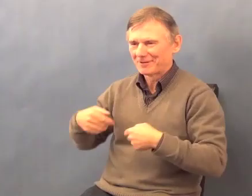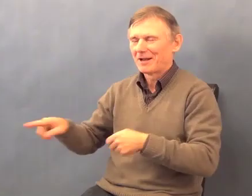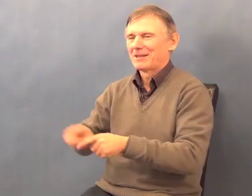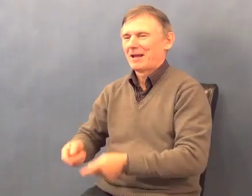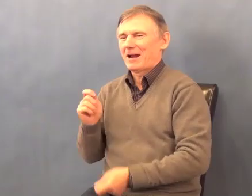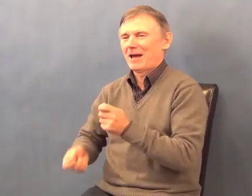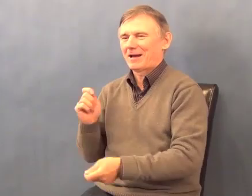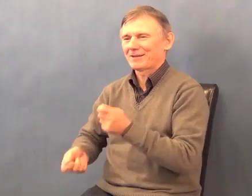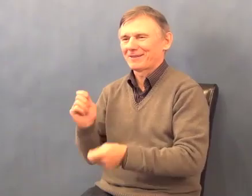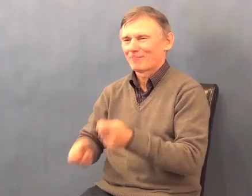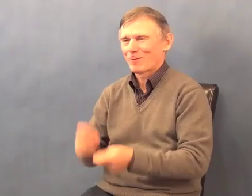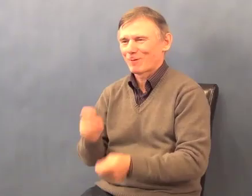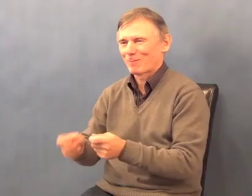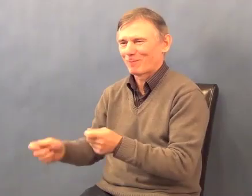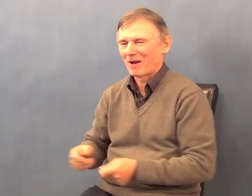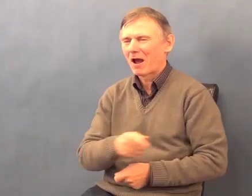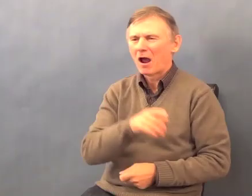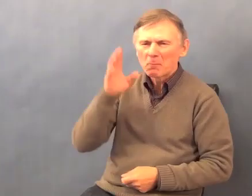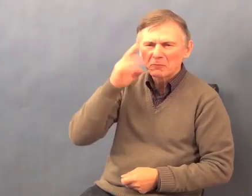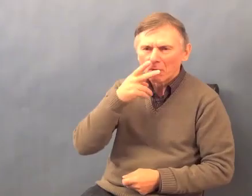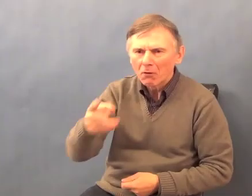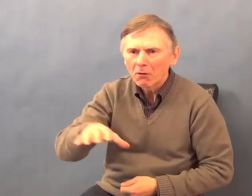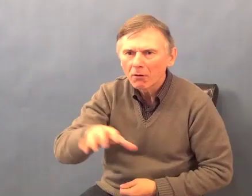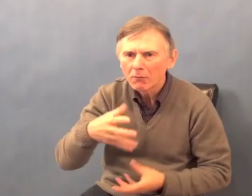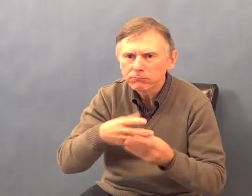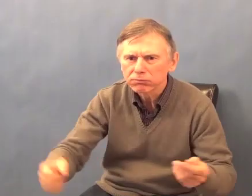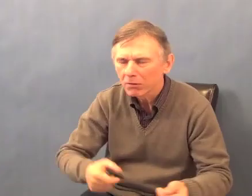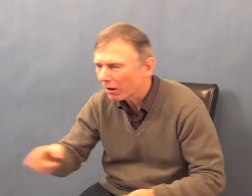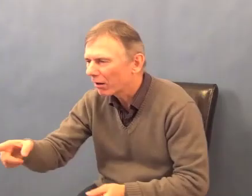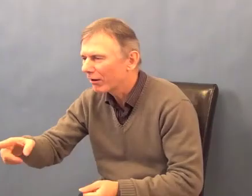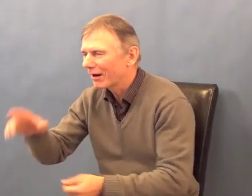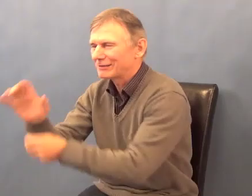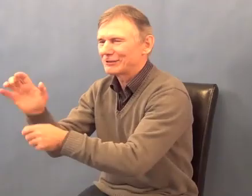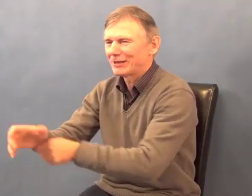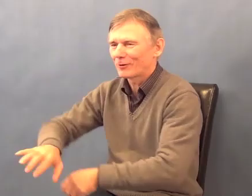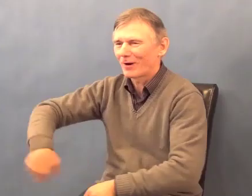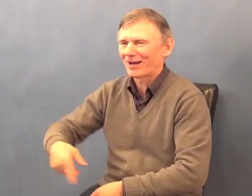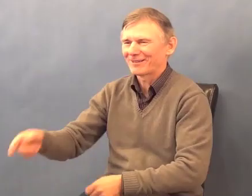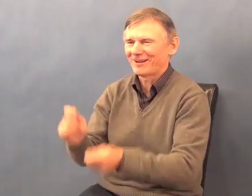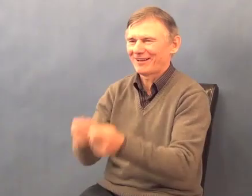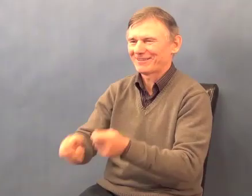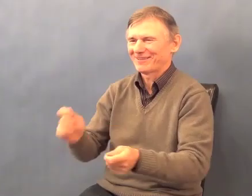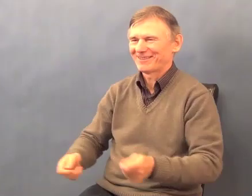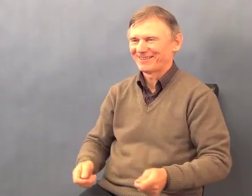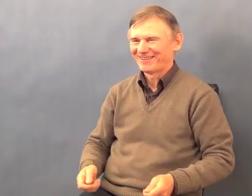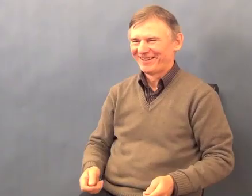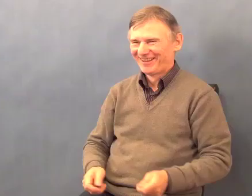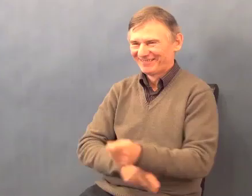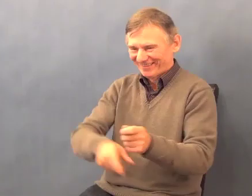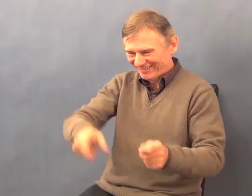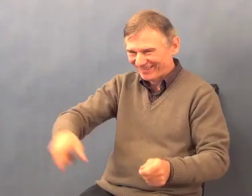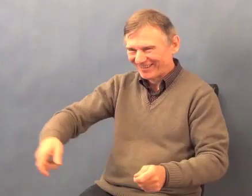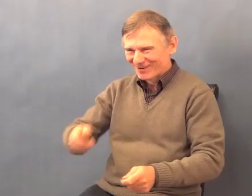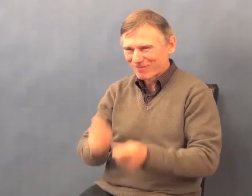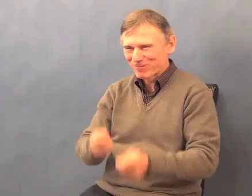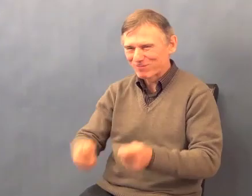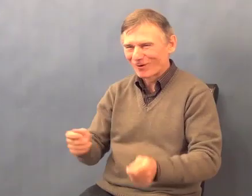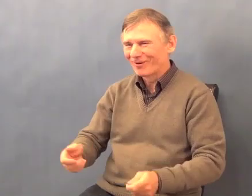Miś nagle zauważa, że ktoś ukradł płot, więc wchodzi do domu i widzi, że smarkacz wykorzystuje płot do grania, gra na nim jak na cymbałkach. Nakrzyczał na niego.